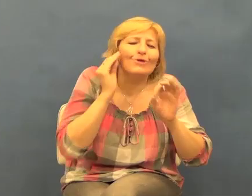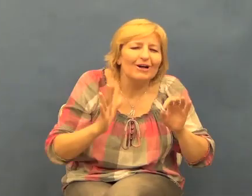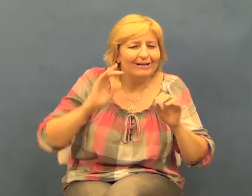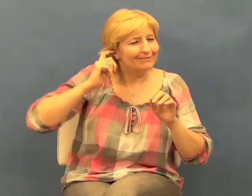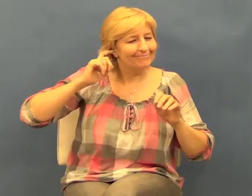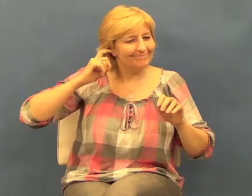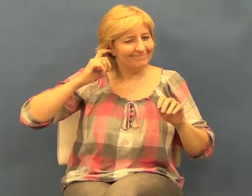Charlie Chaplin dłubie w uchu.